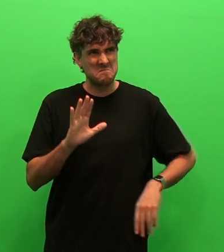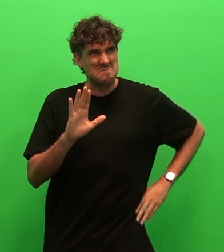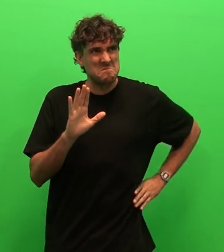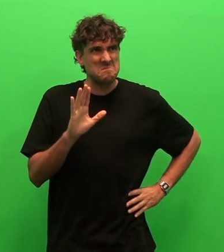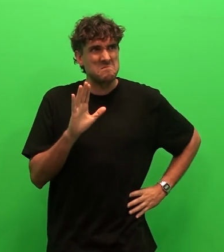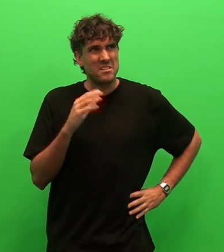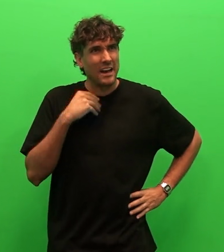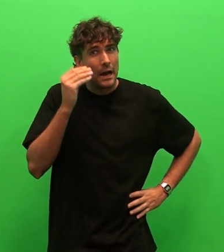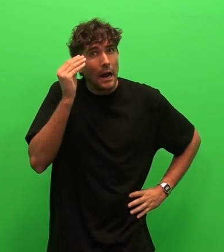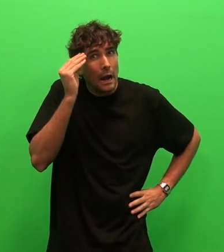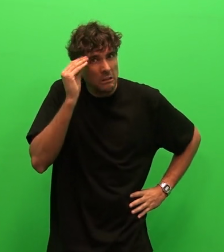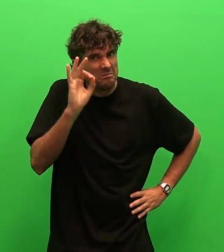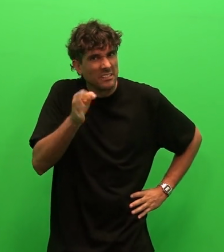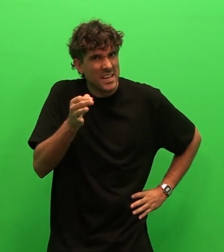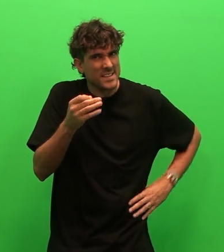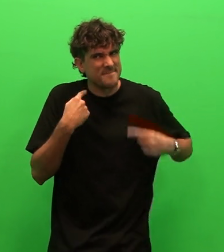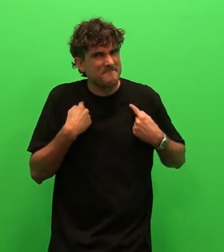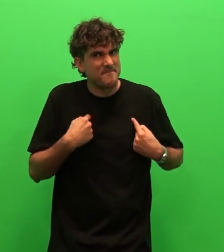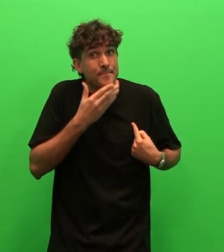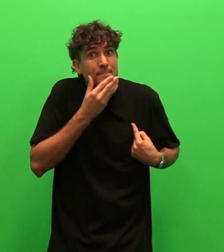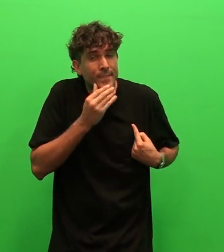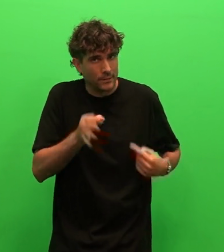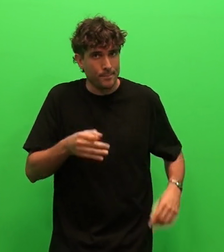No ho sé, crec que sí, sento que sí, em sembla que sí.